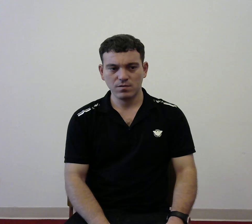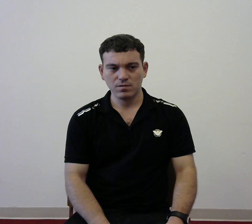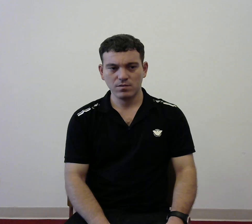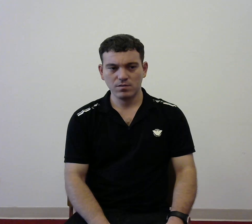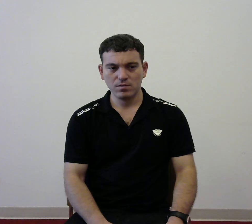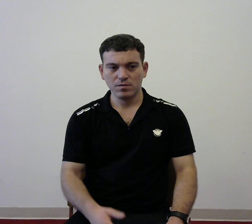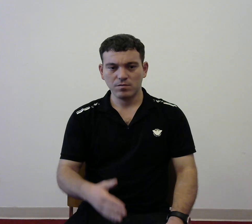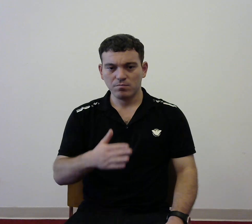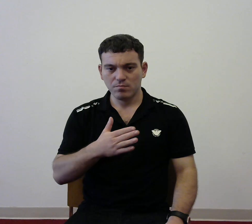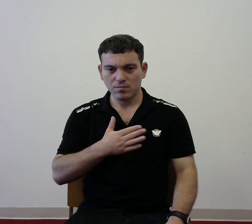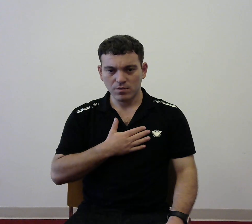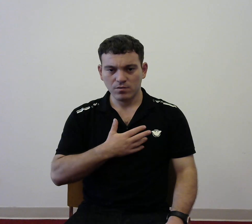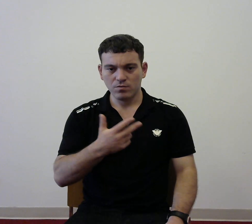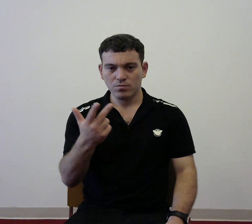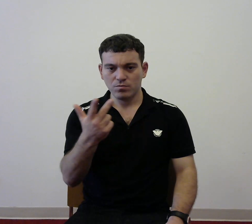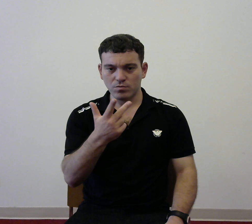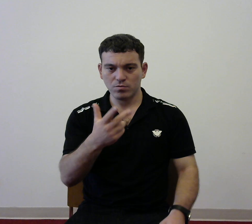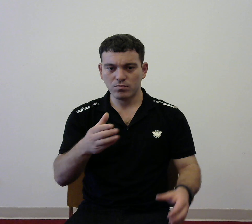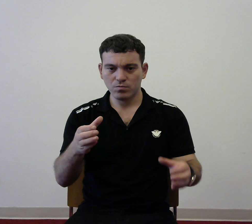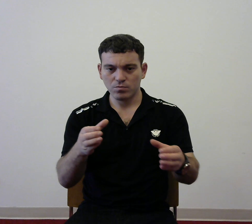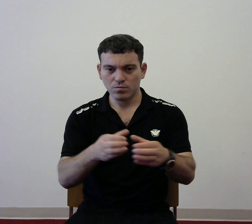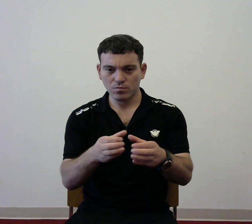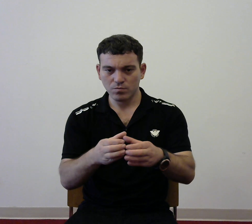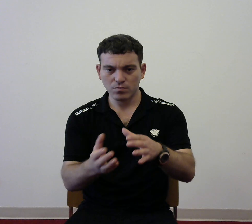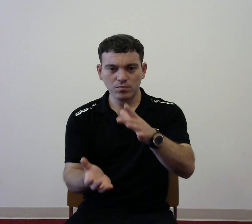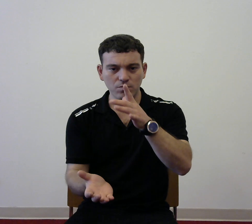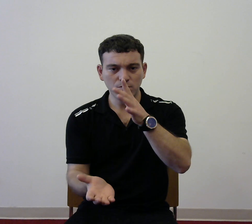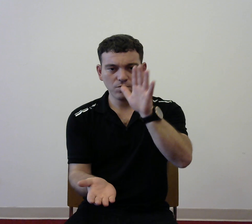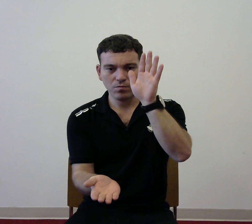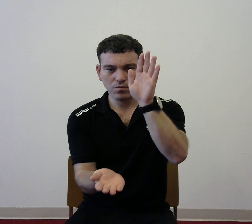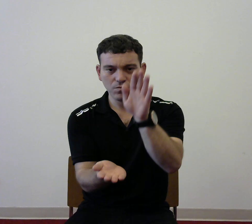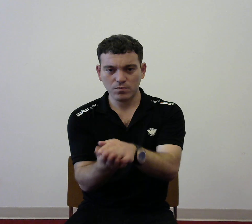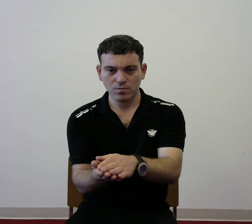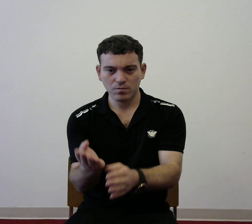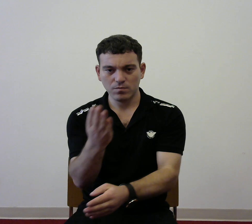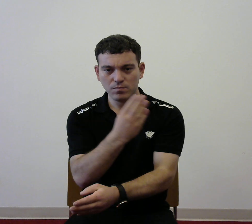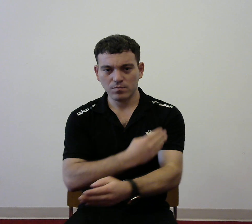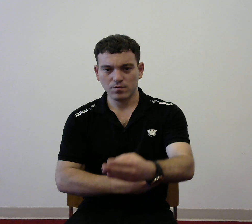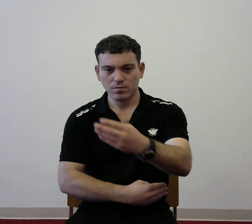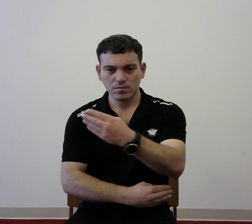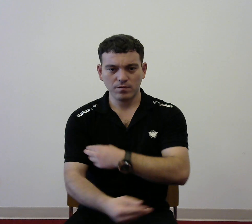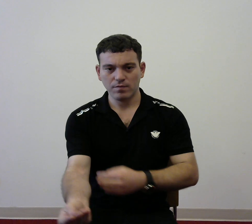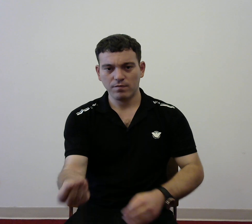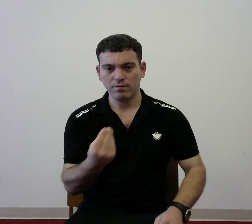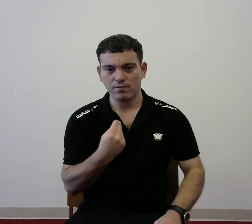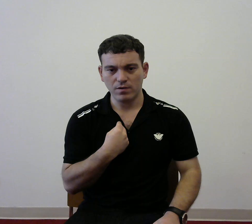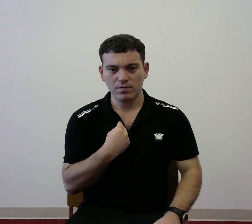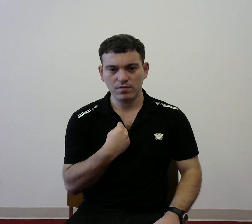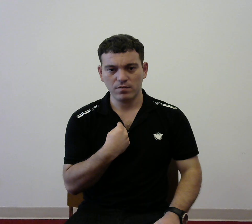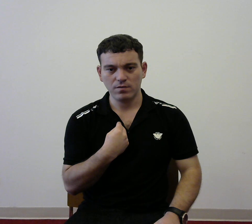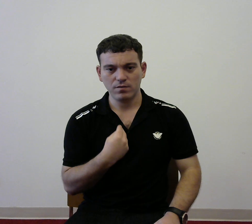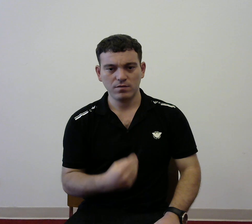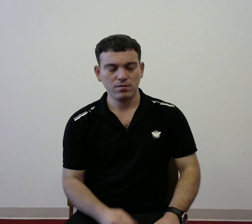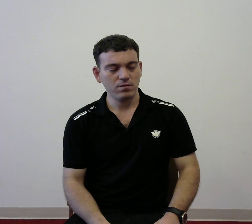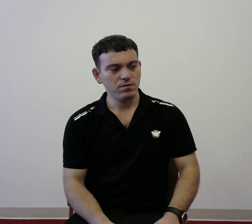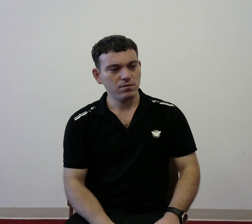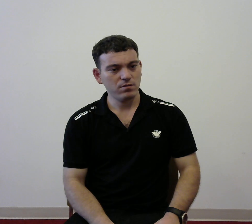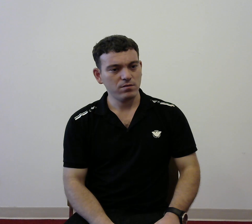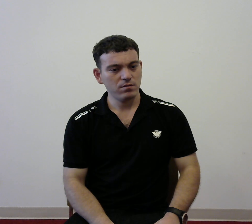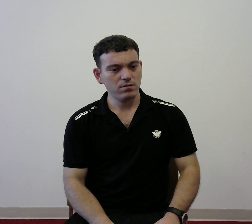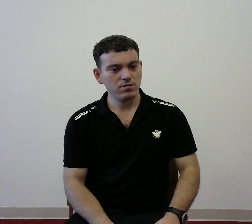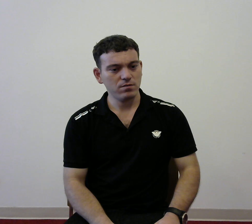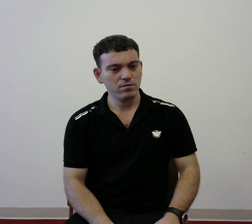Mənə III dərəcə müddətsiz əlillik verilib